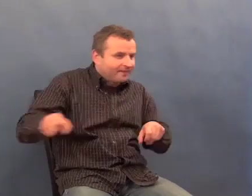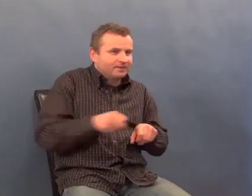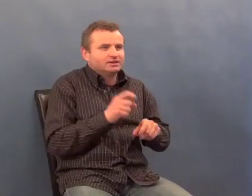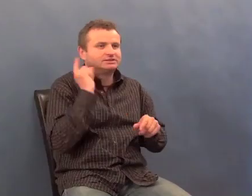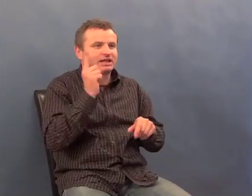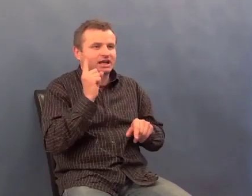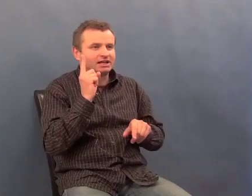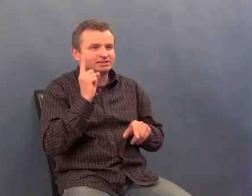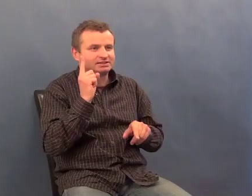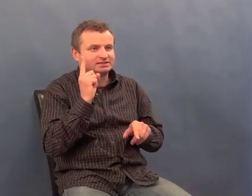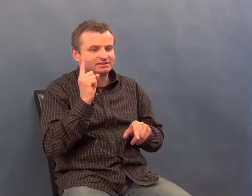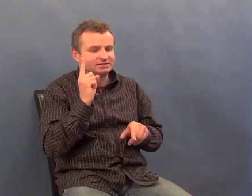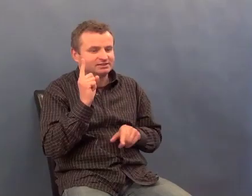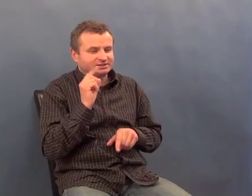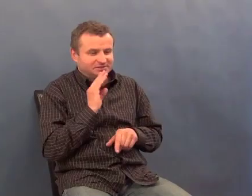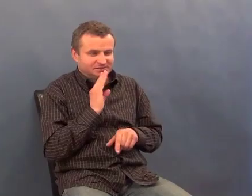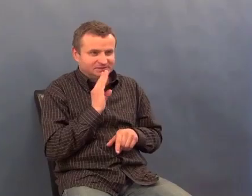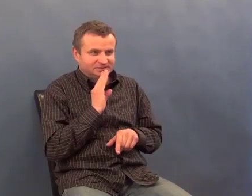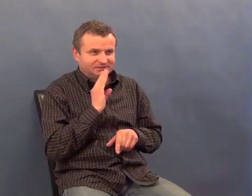Jest zakaz. Chyba.